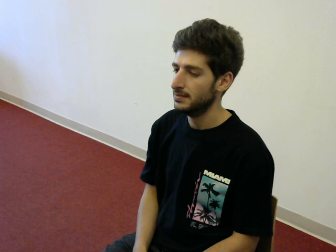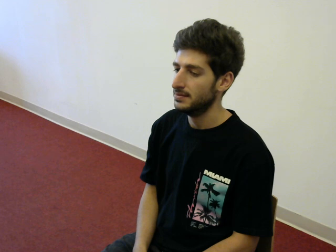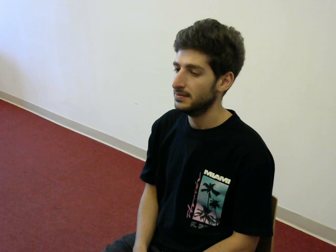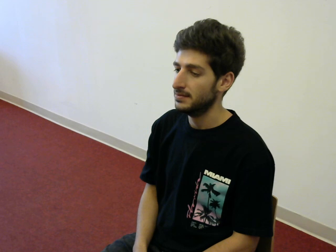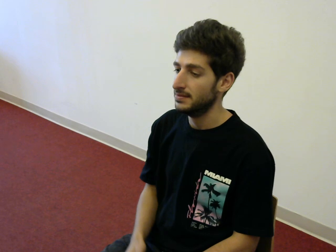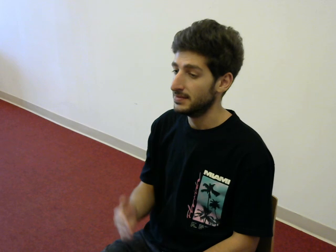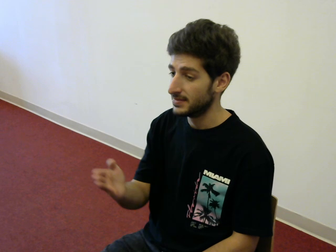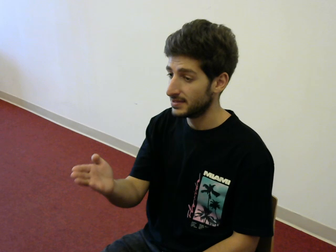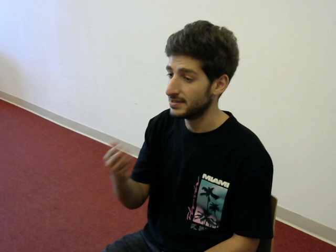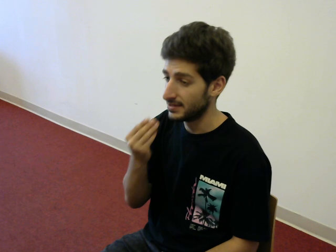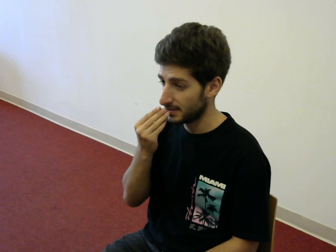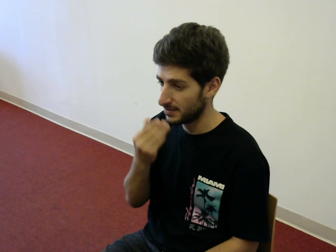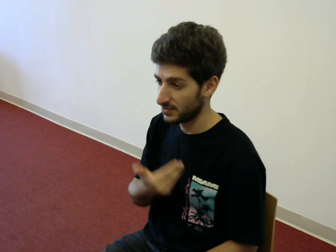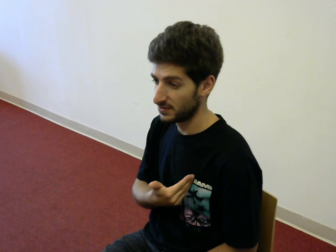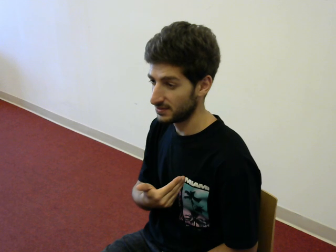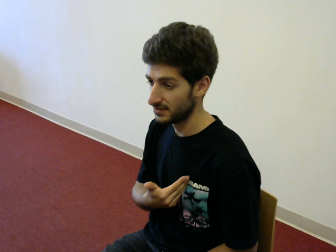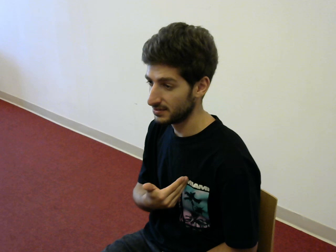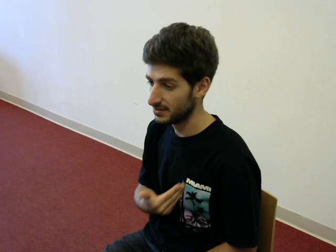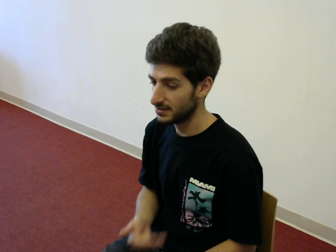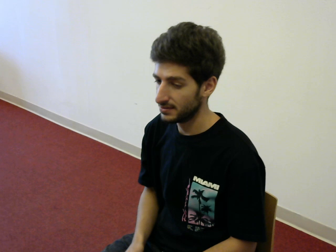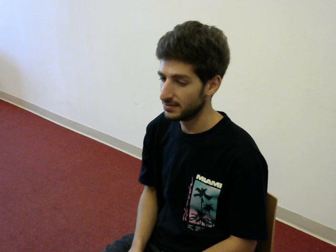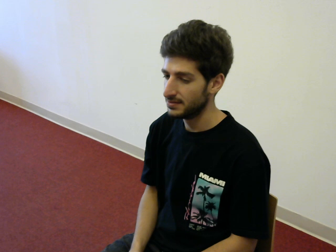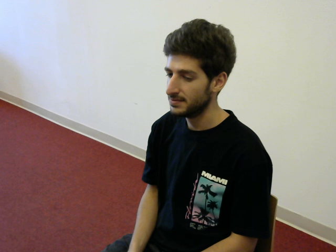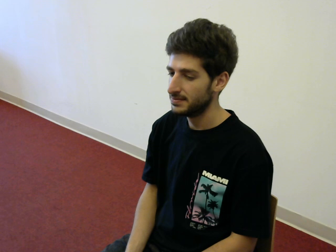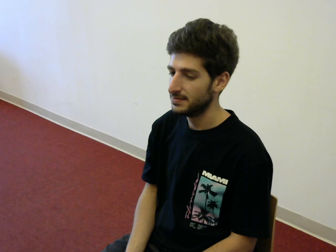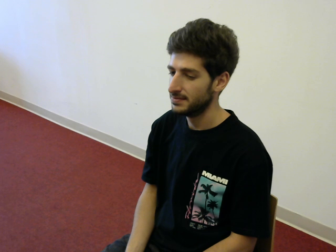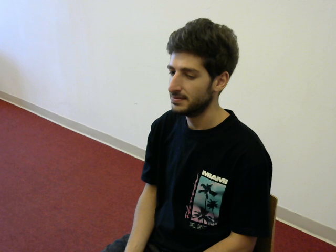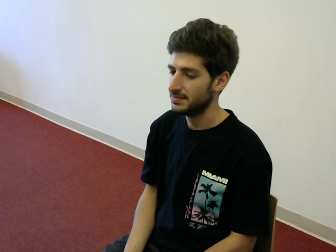Siz yemək istəyirsiniz?